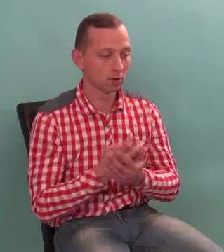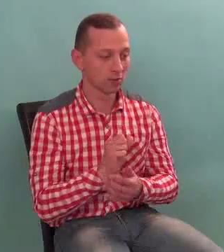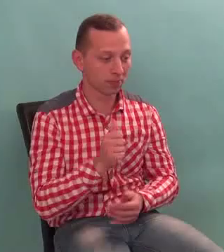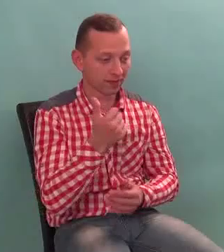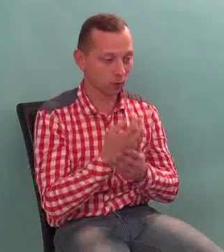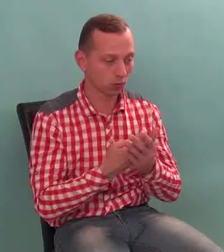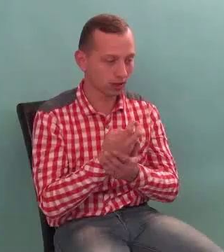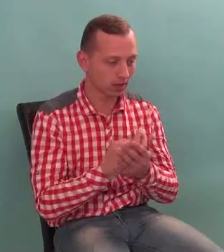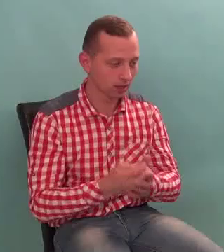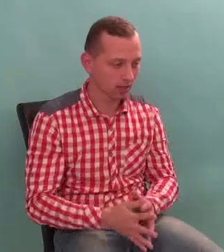Pierwszego lutego.